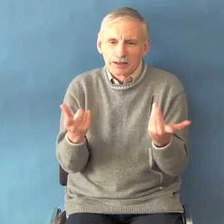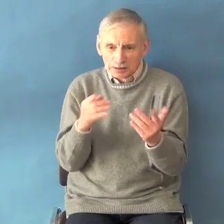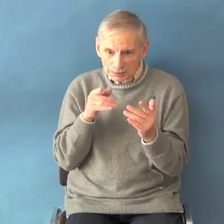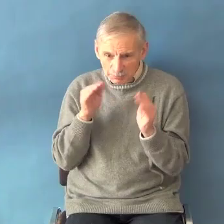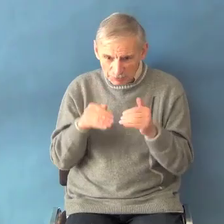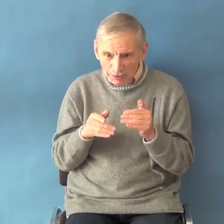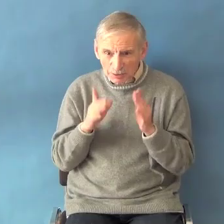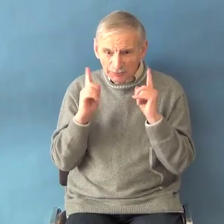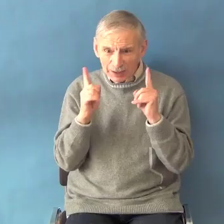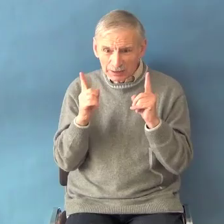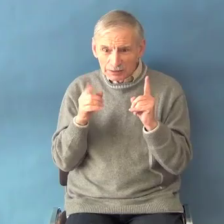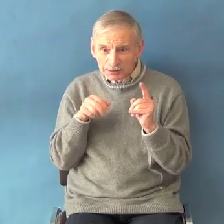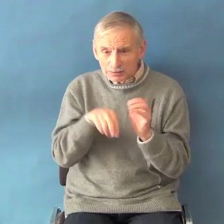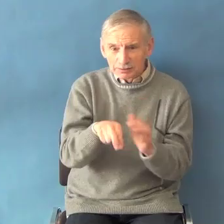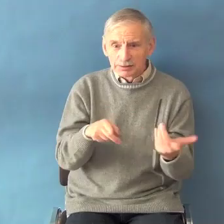Czy to może być uwaga nie wchodzić?